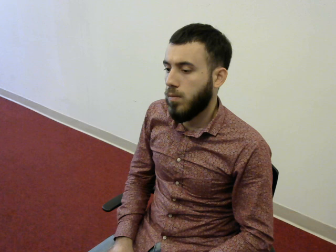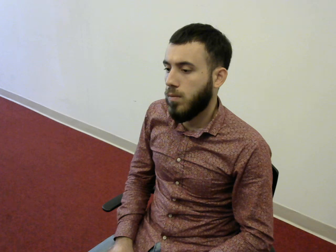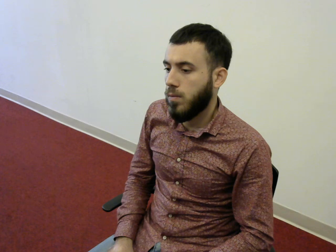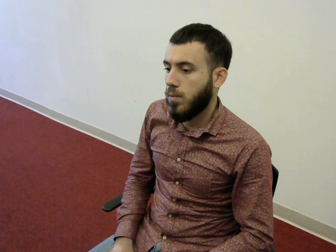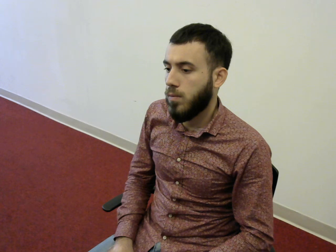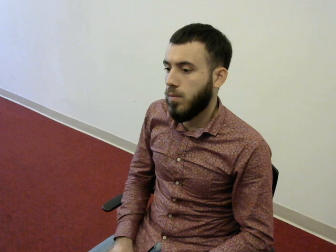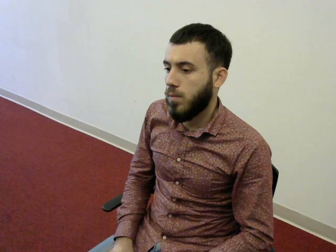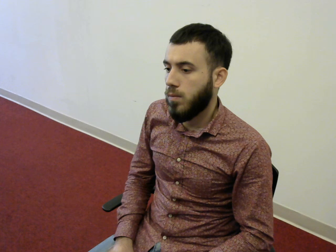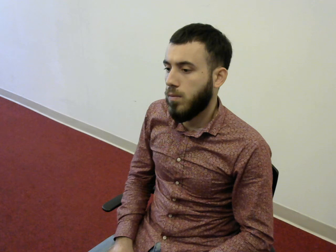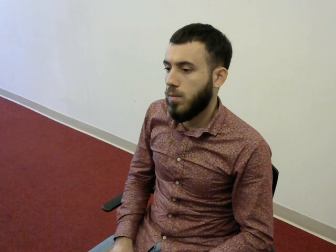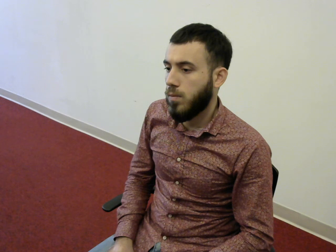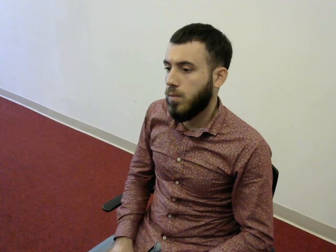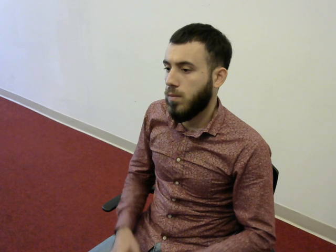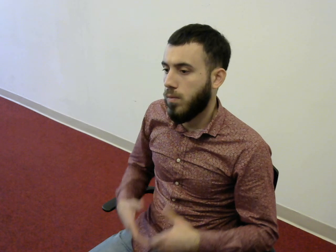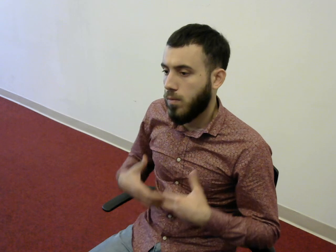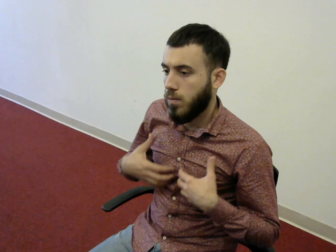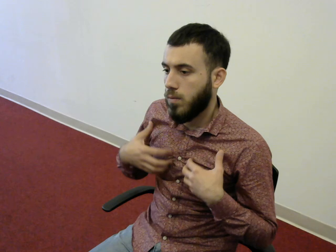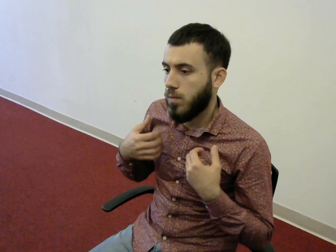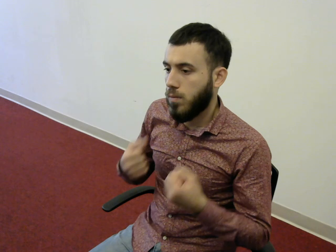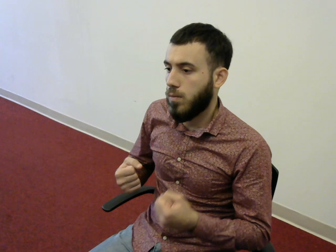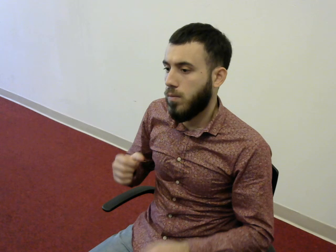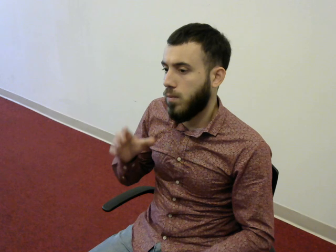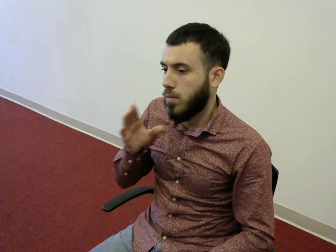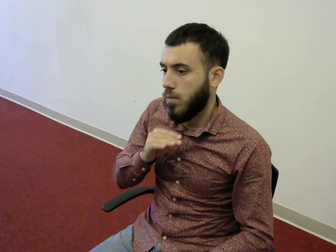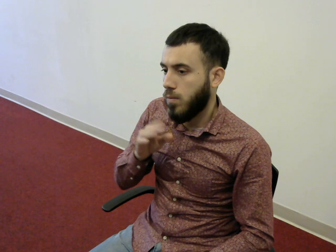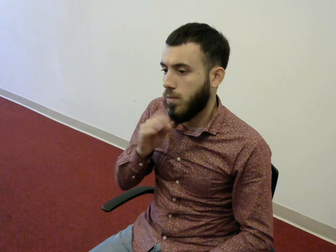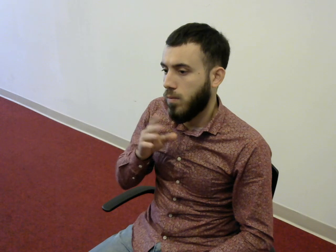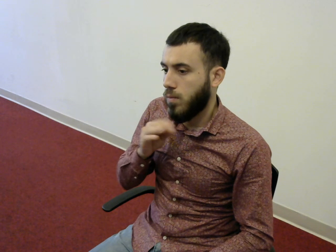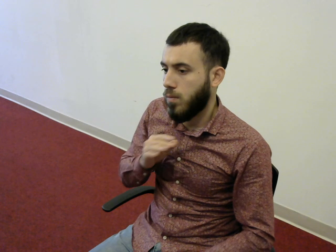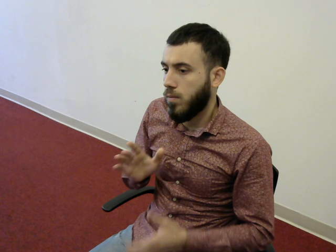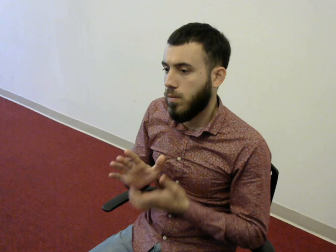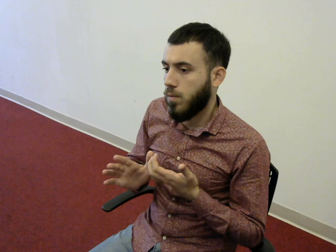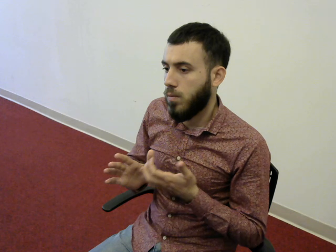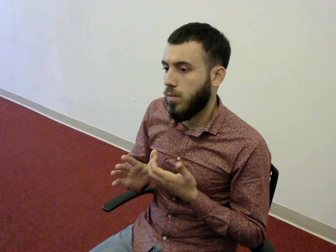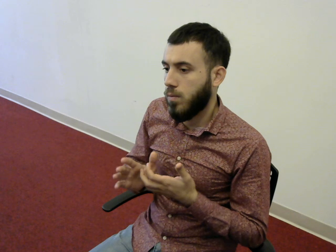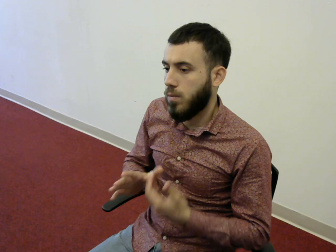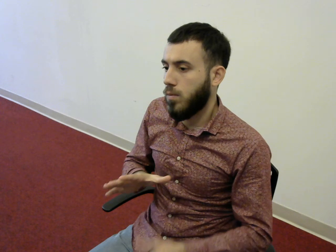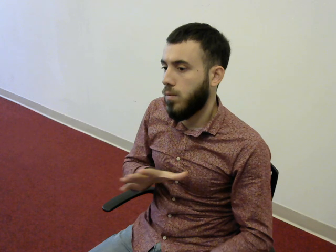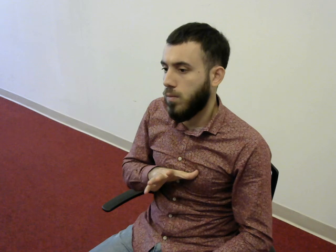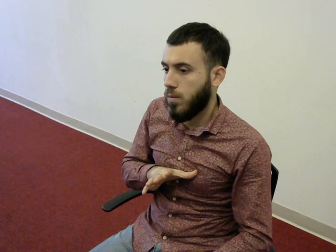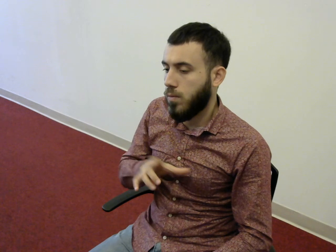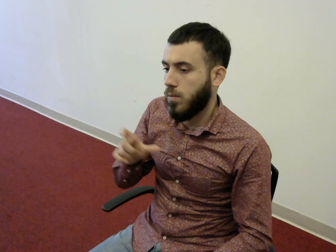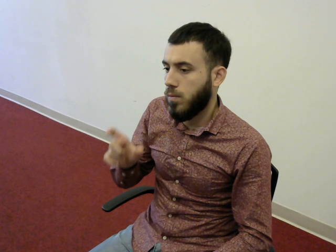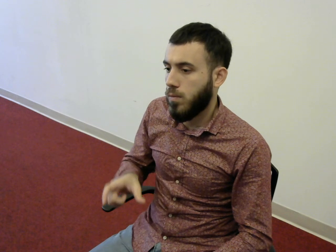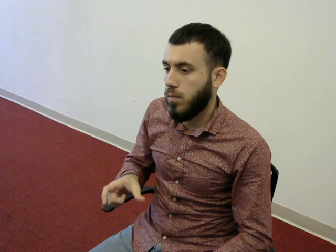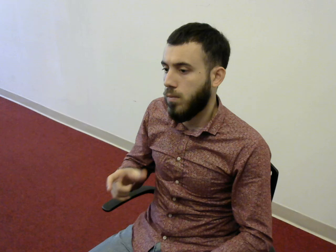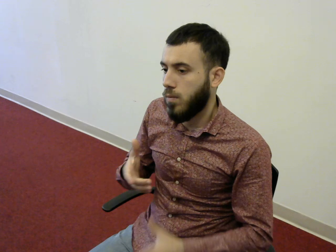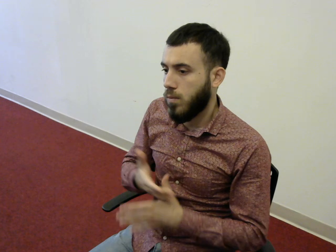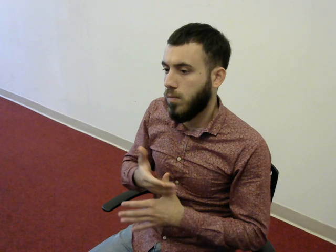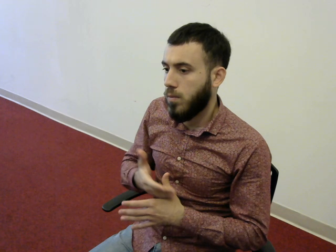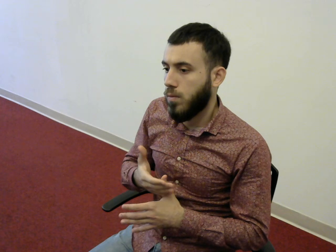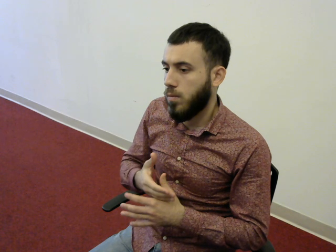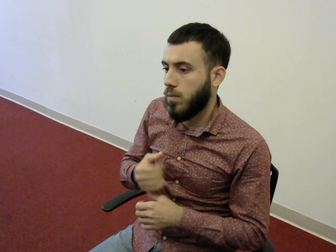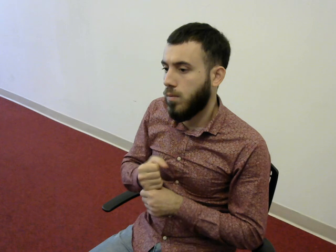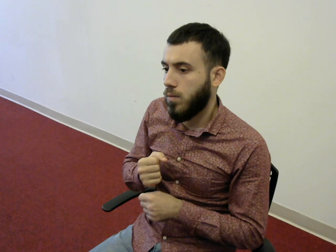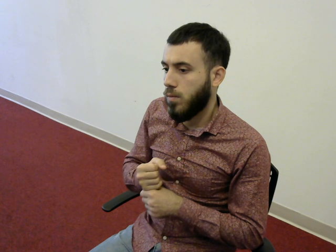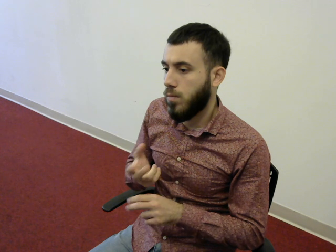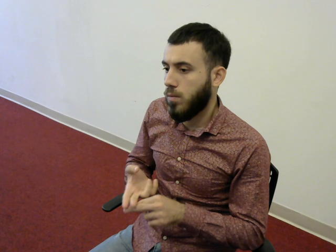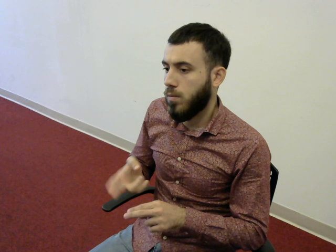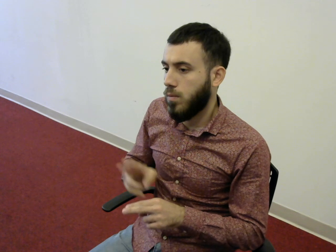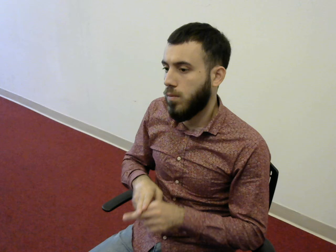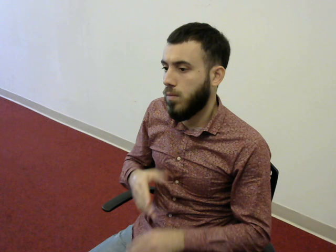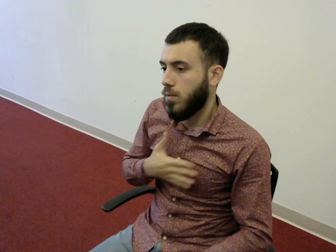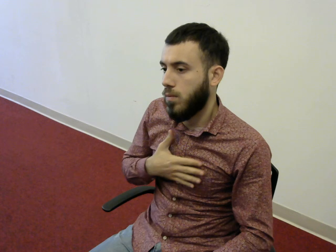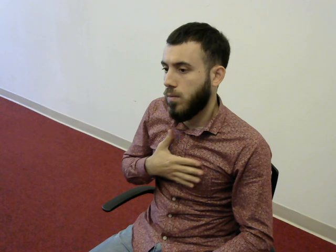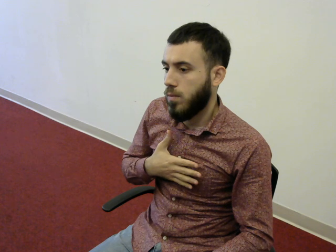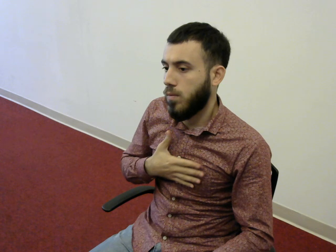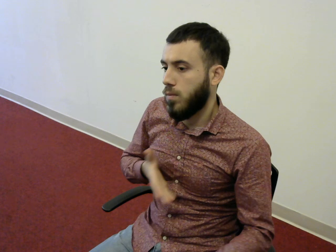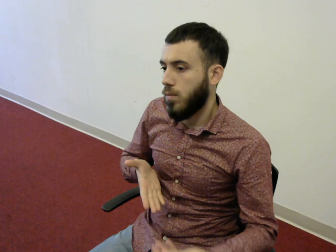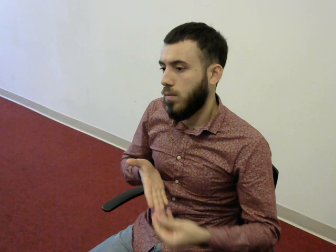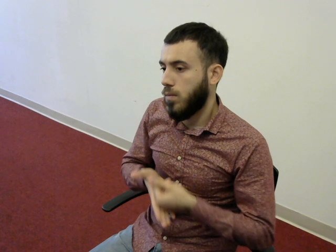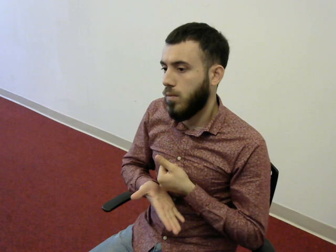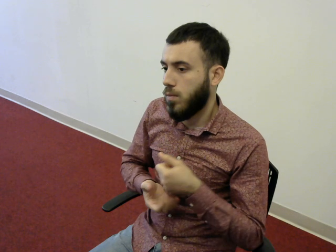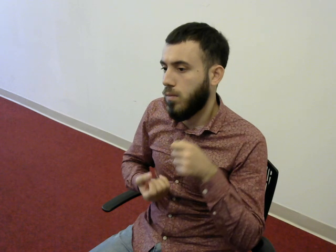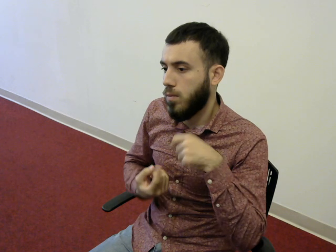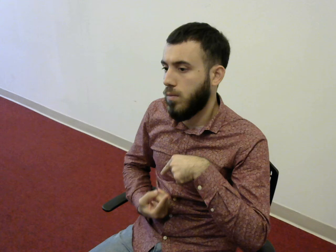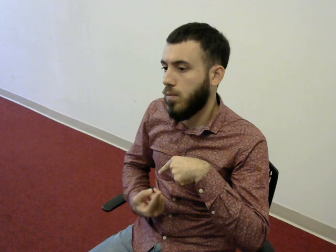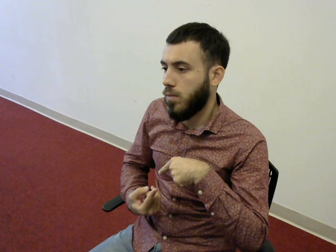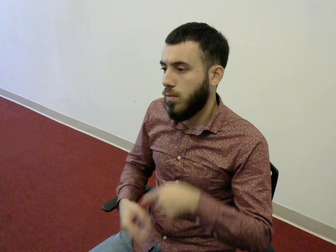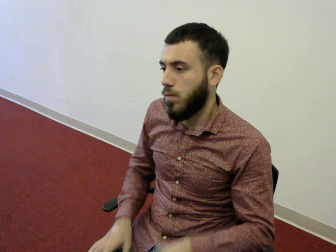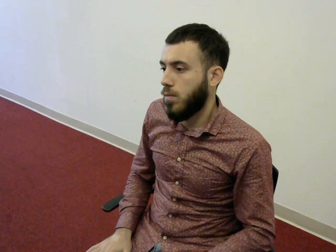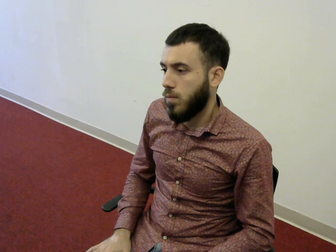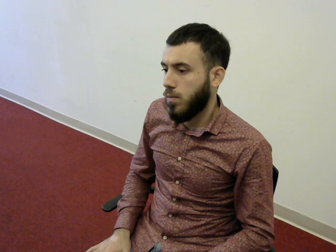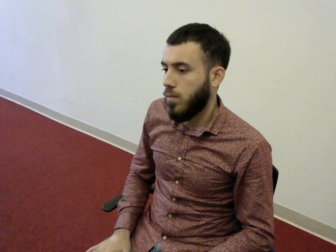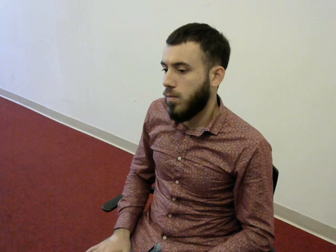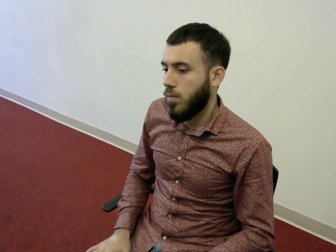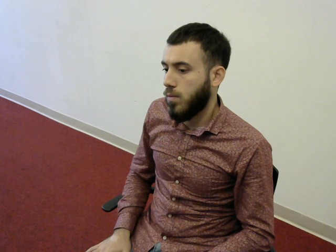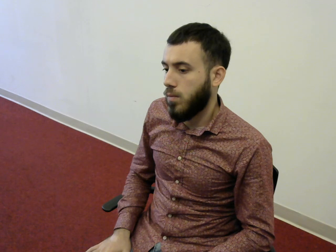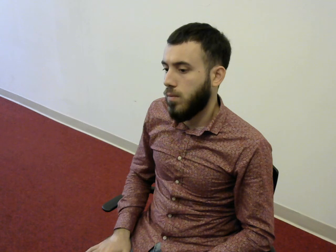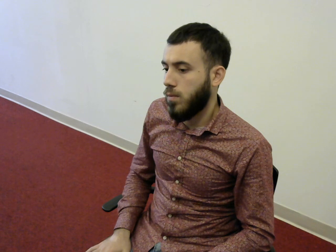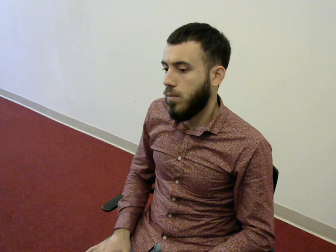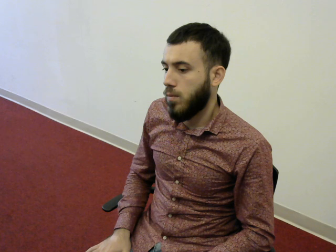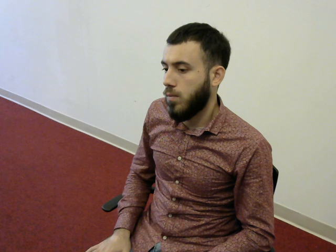Sağlamlıq imkanı məhdud olan şəxsə kömək etdiyimə görə mənə ödəniş düşürmü?